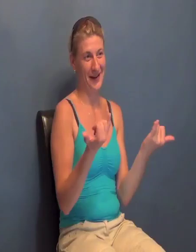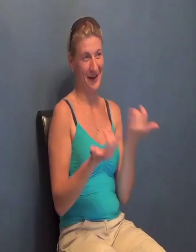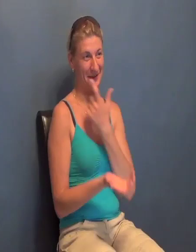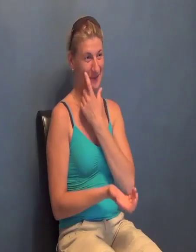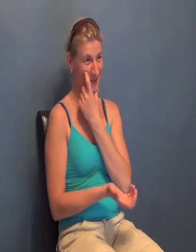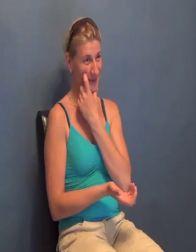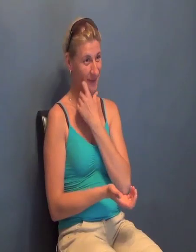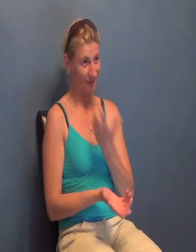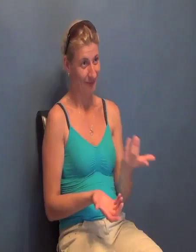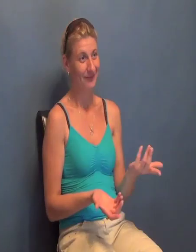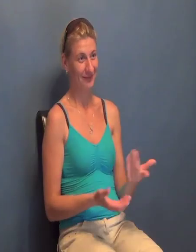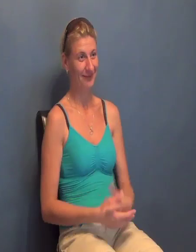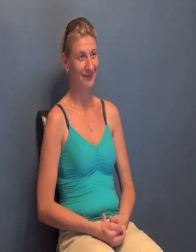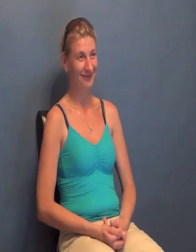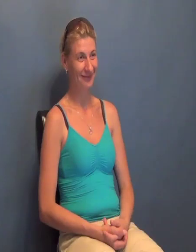A jak?